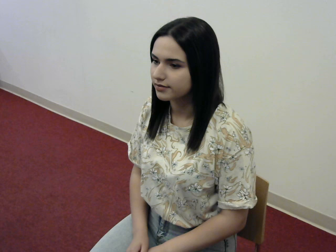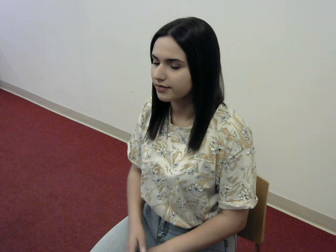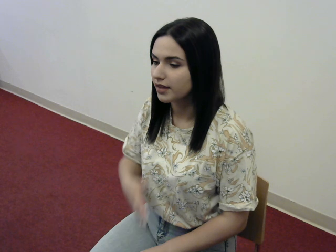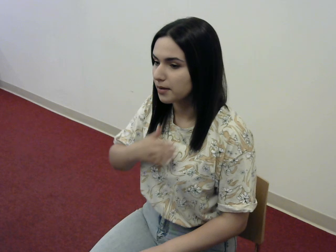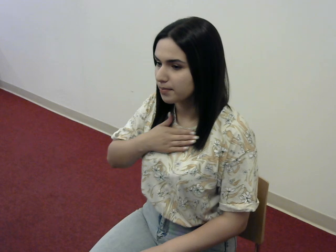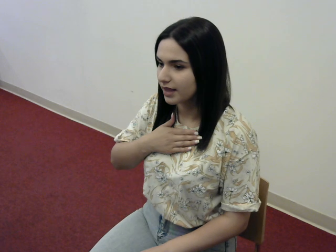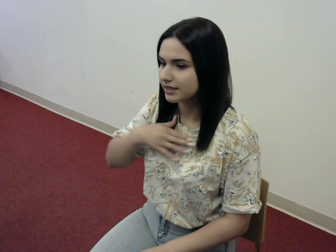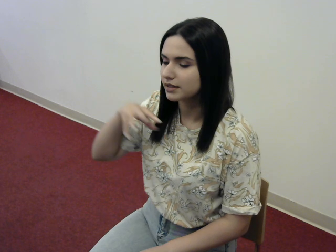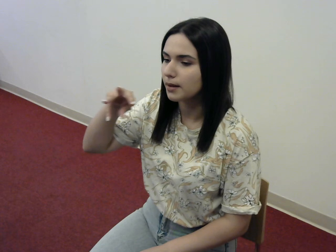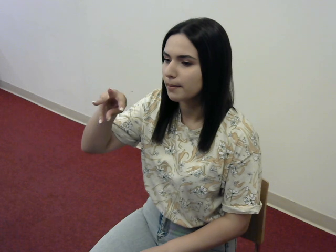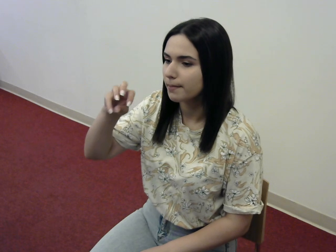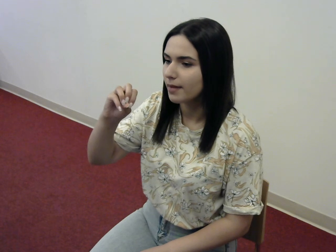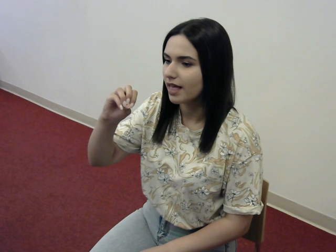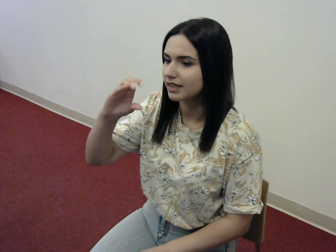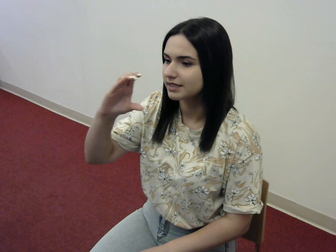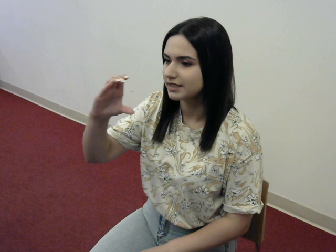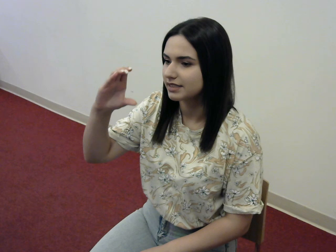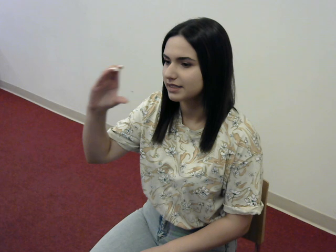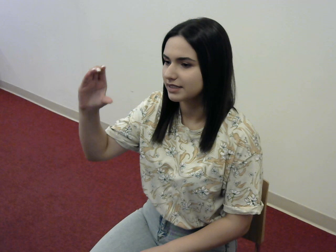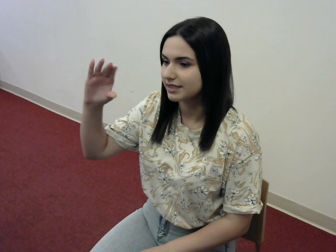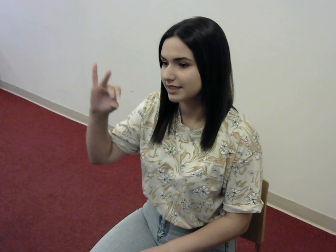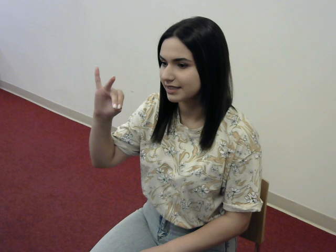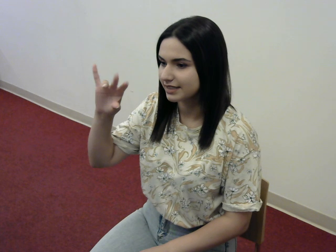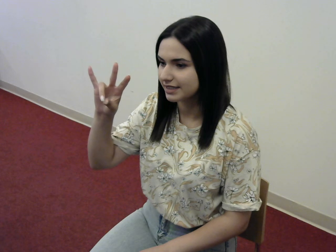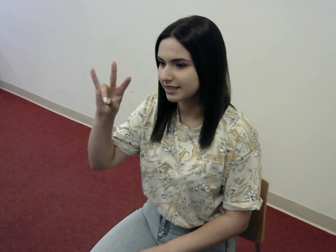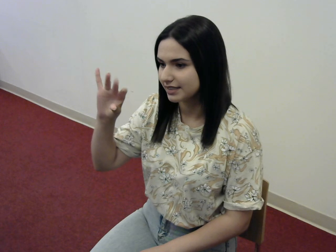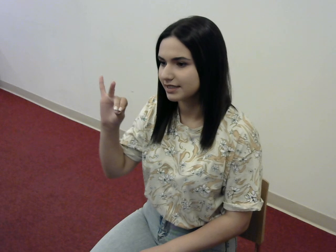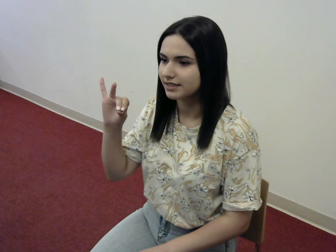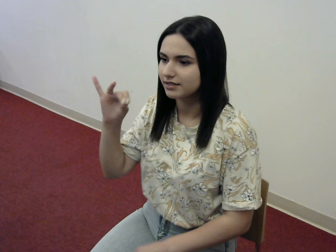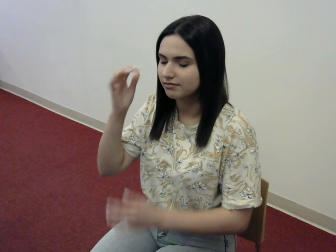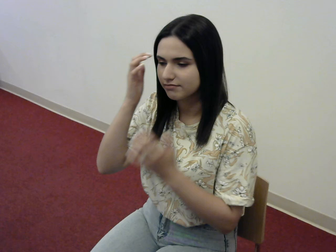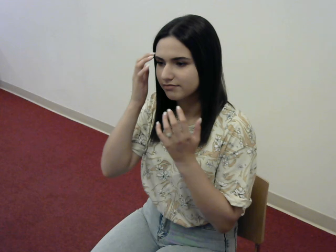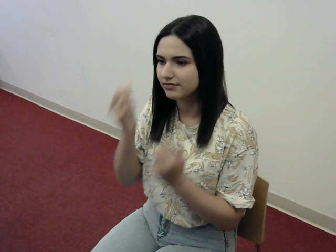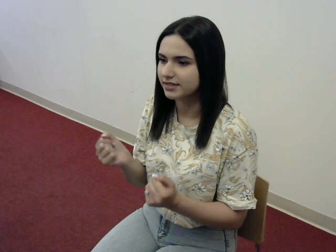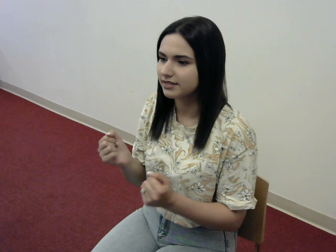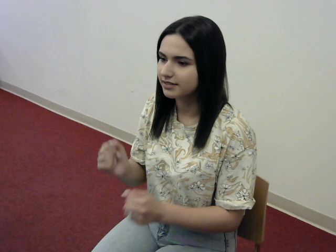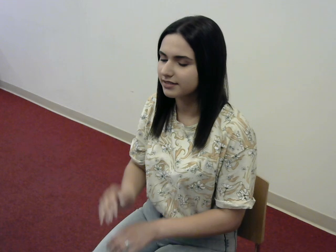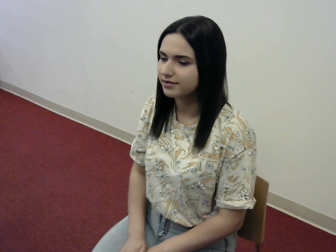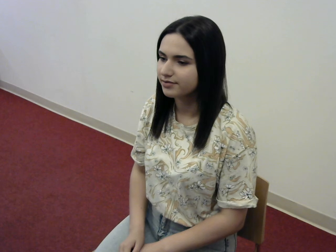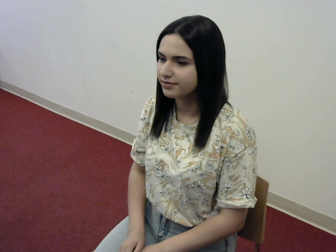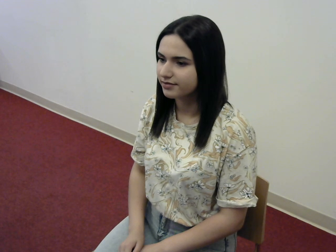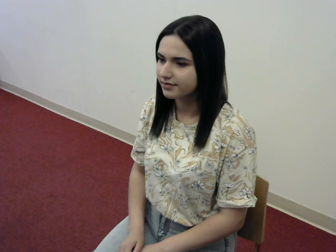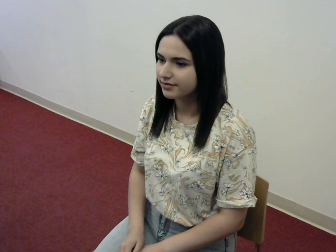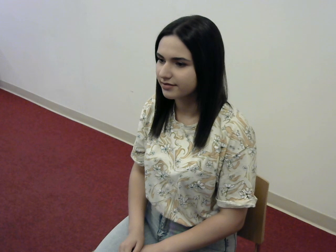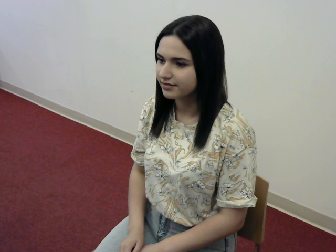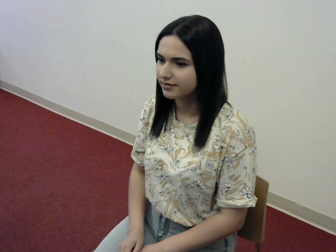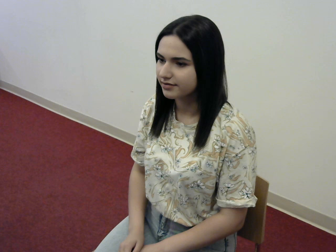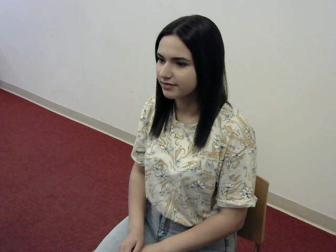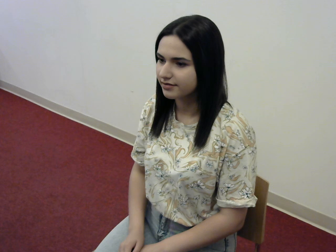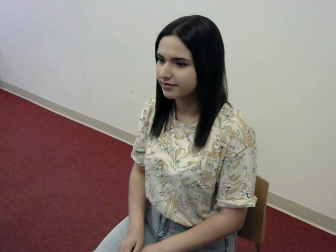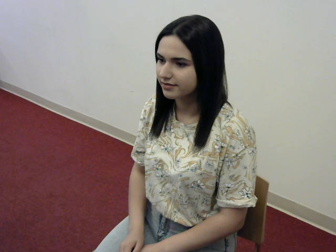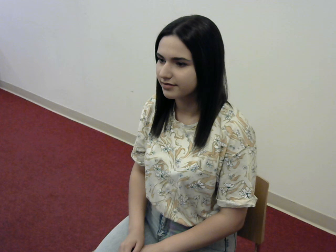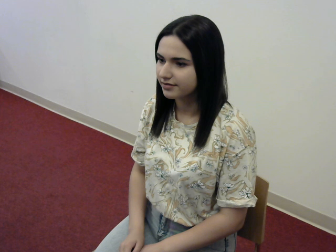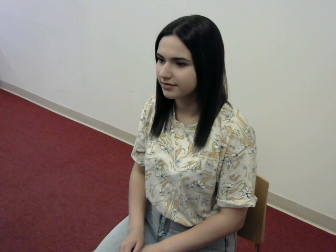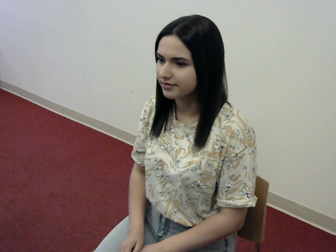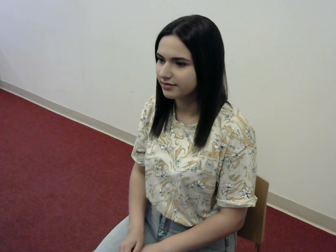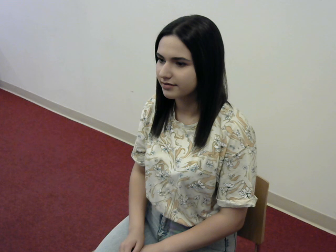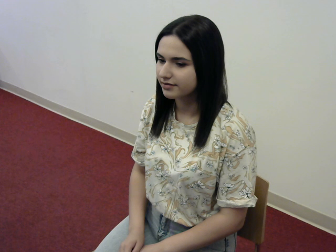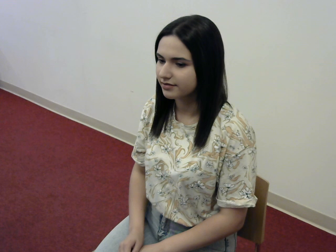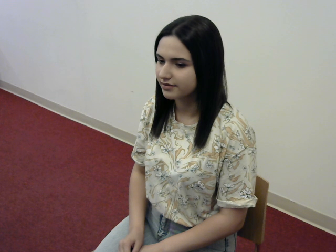Mən Messinin fanatıyam